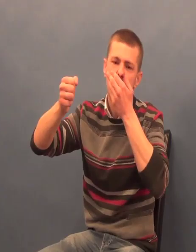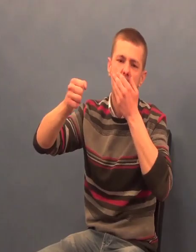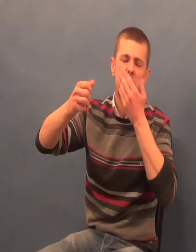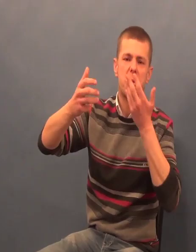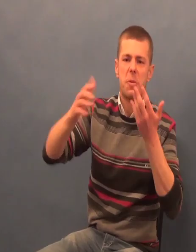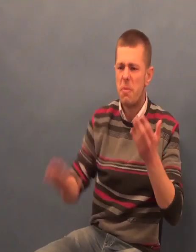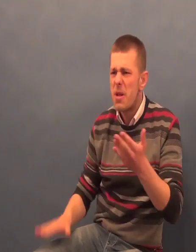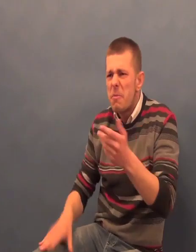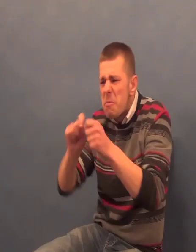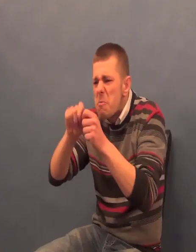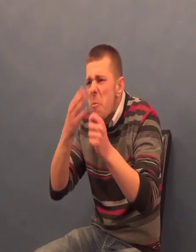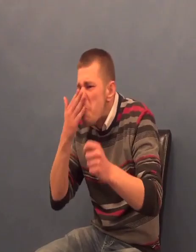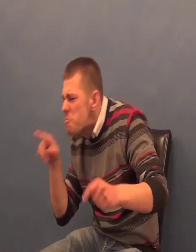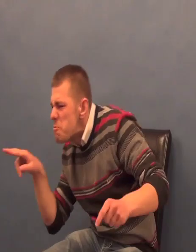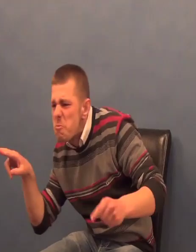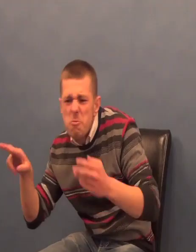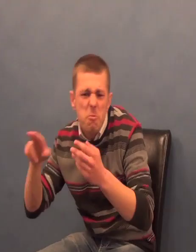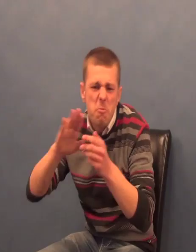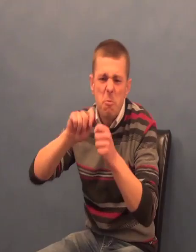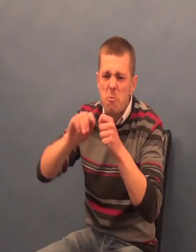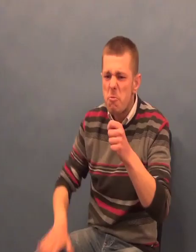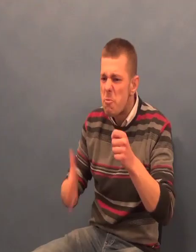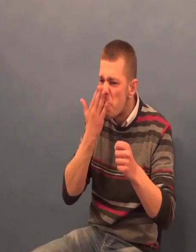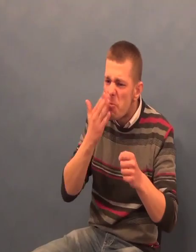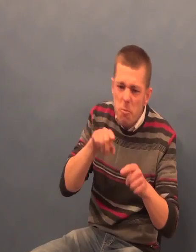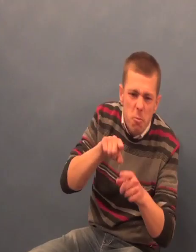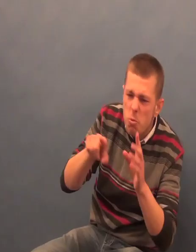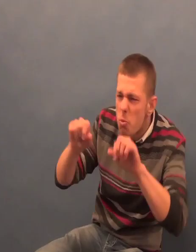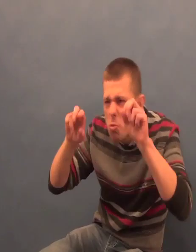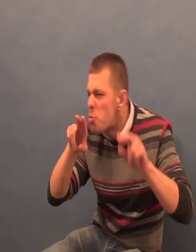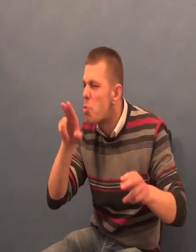Pies szuka przy pomocy węchu, sprawdza wszędzie i nigdzie jej nie ma.